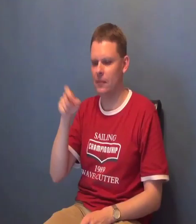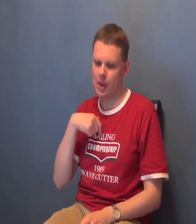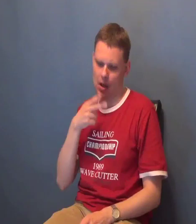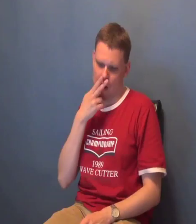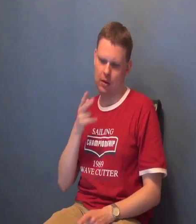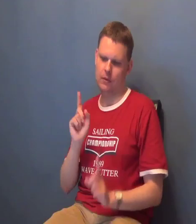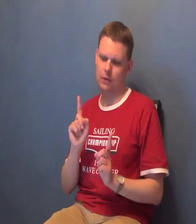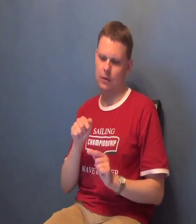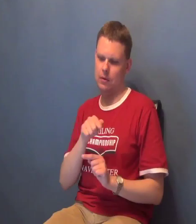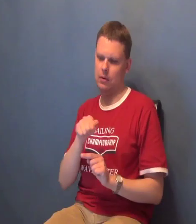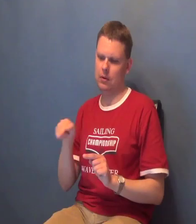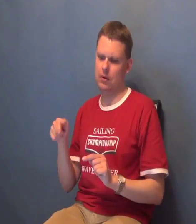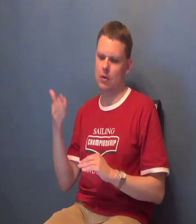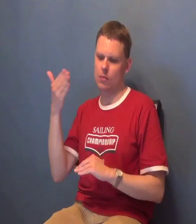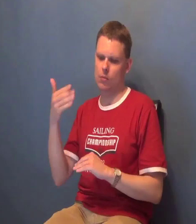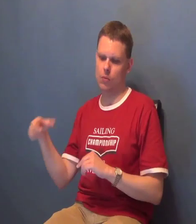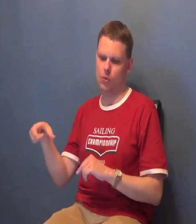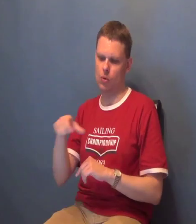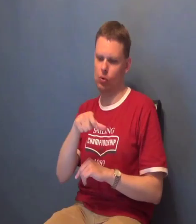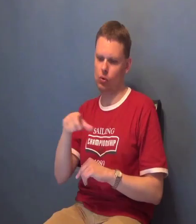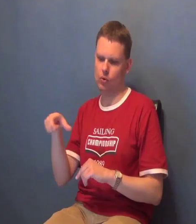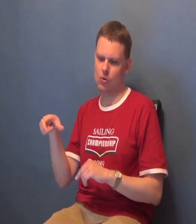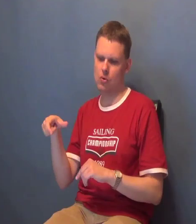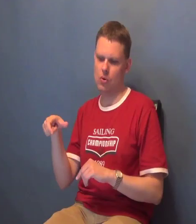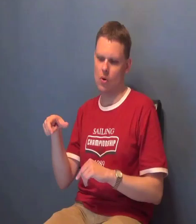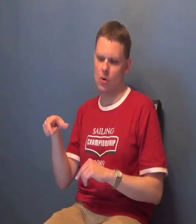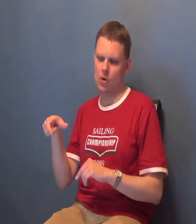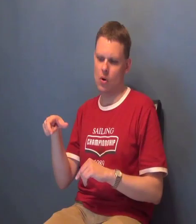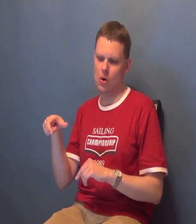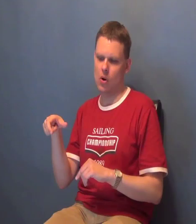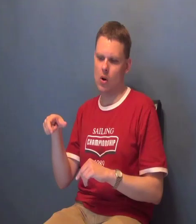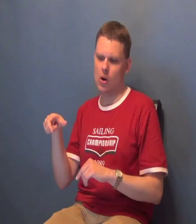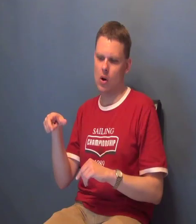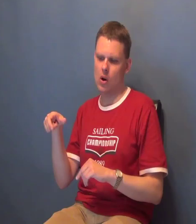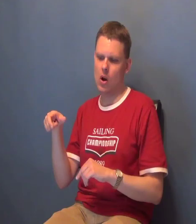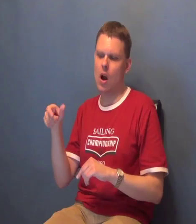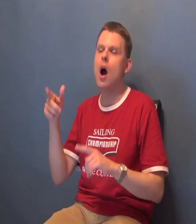Widzę, że jest uwaga, jest linia, pociąg.